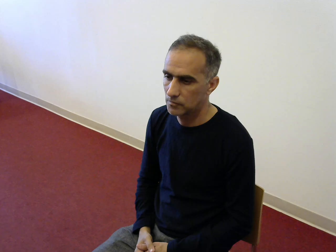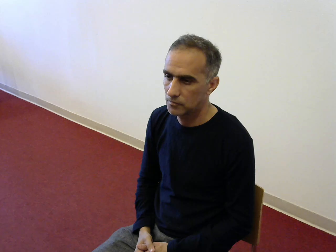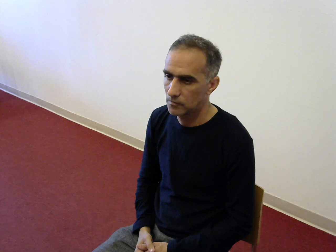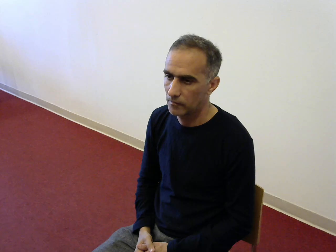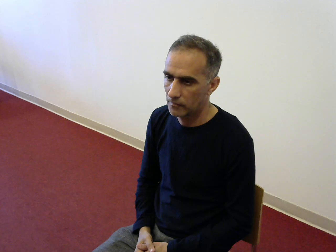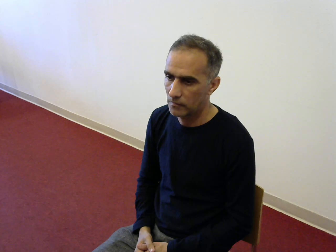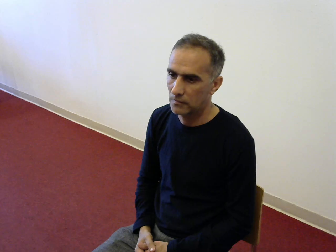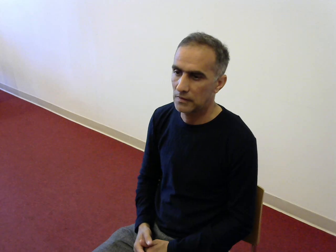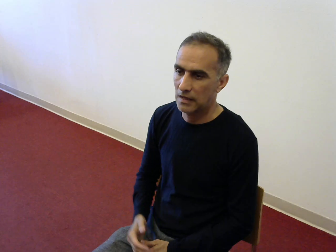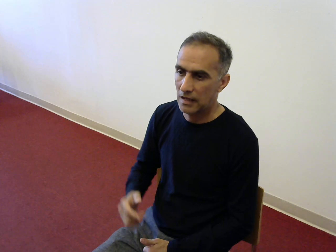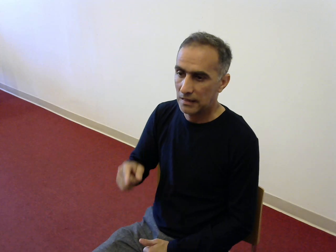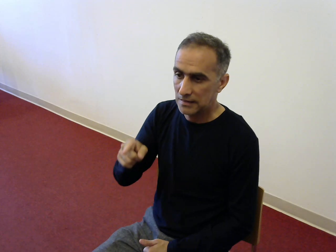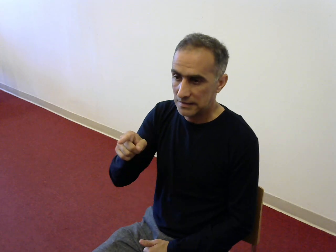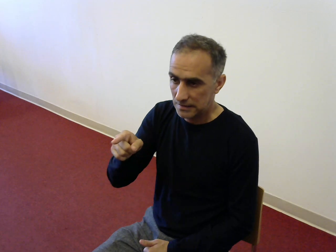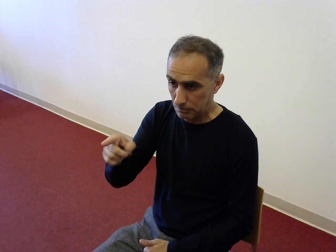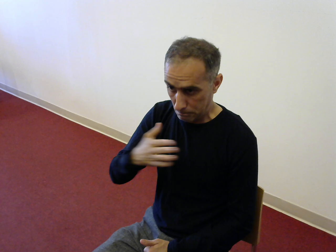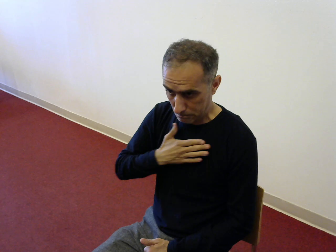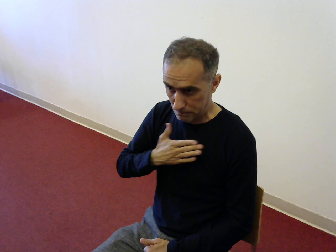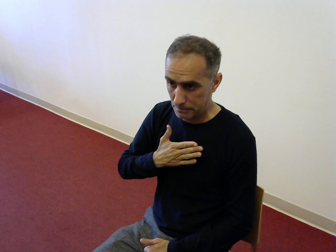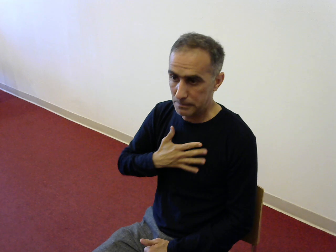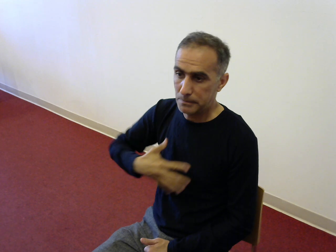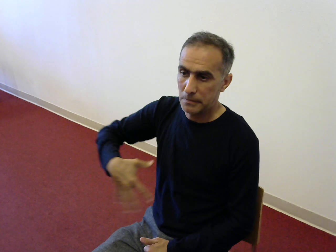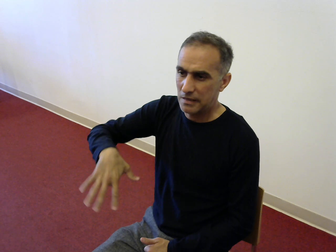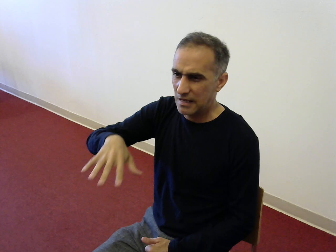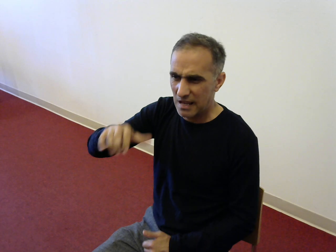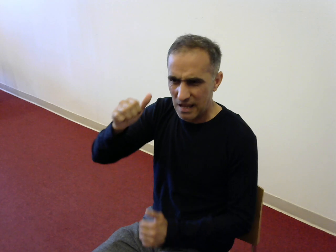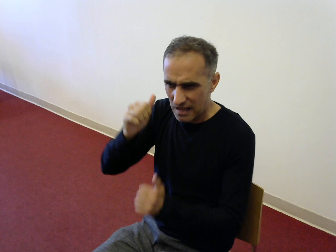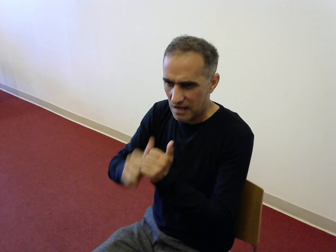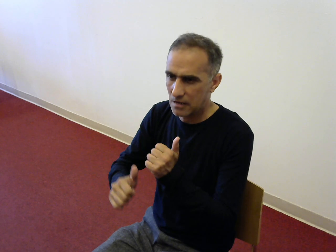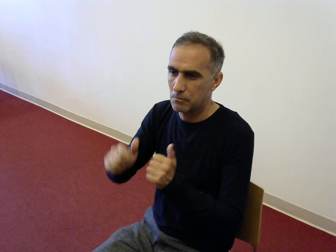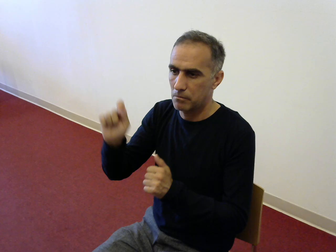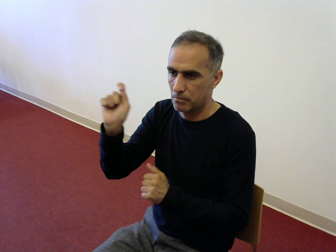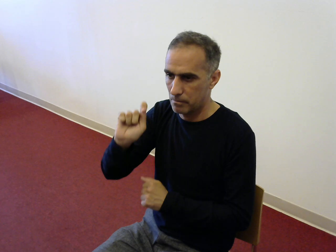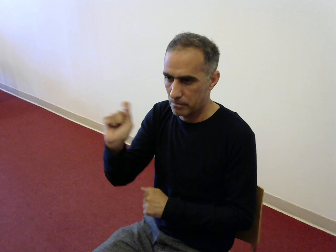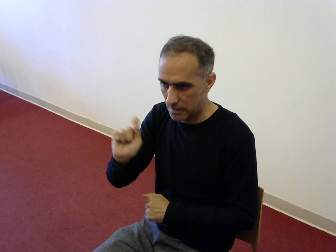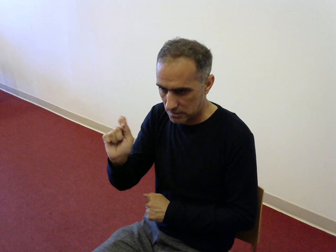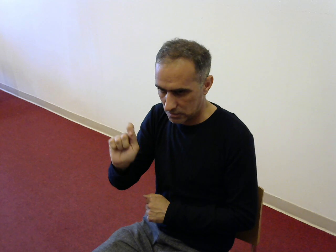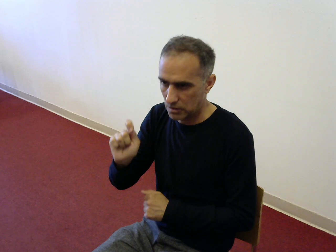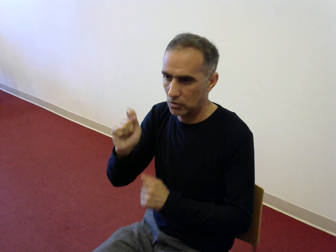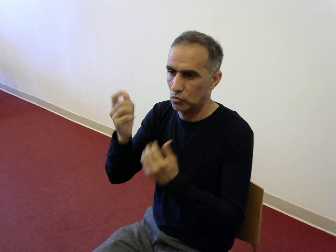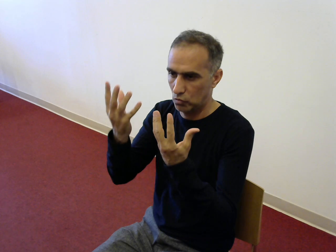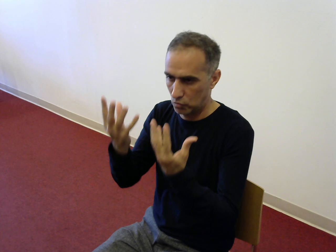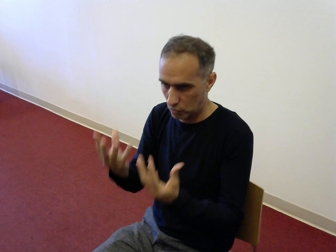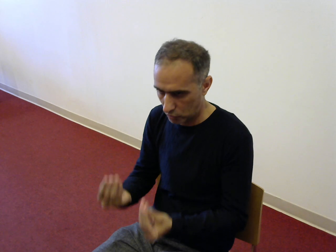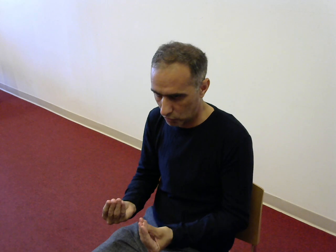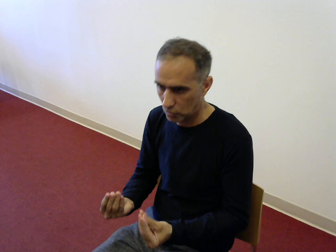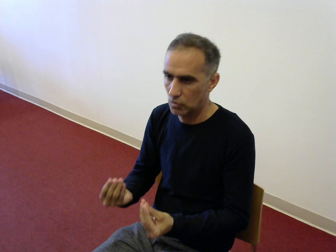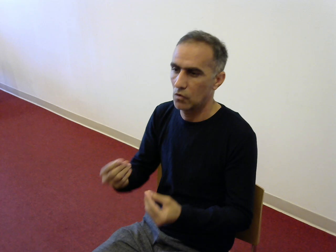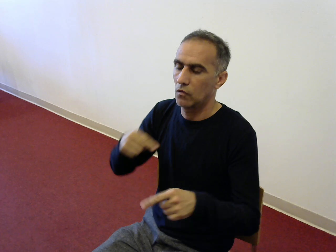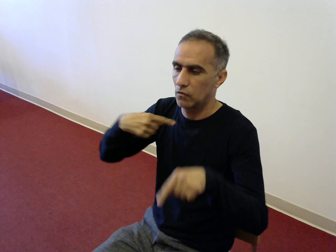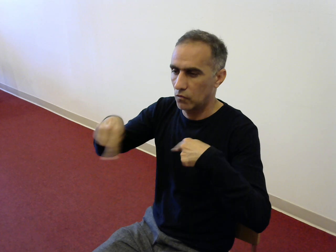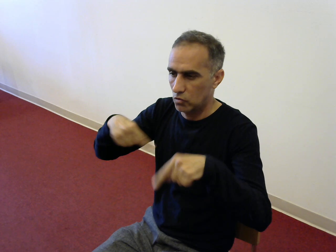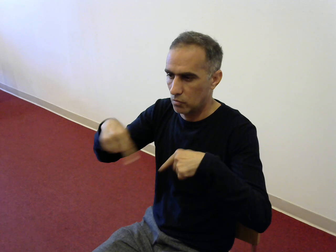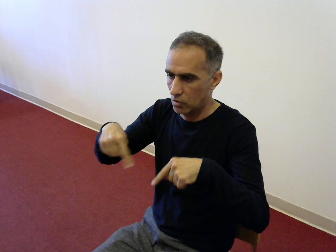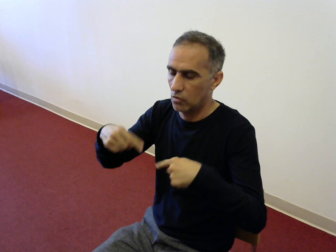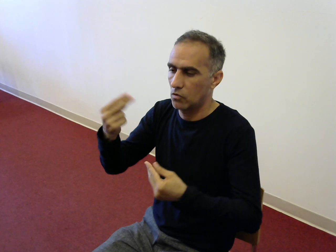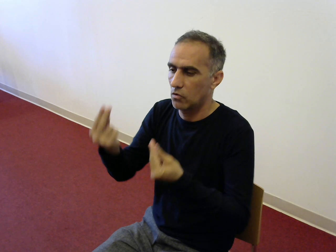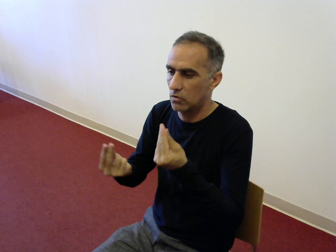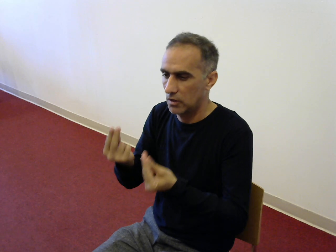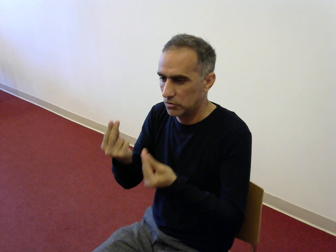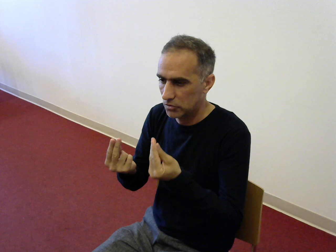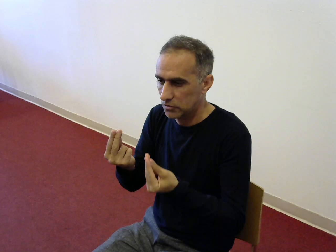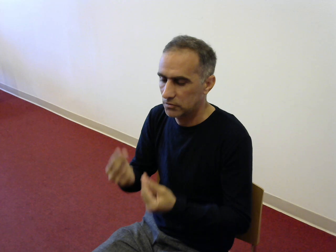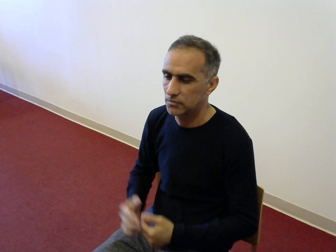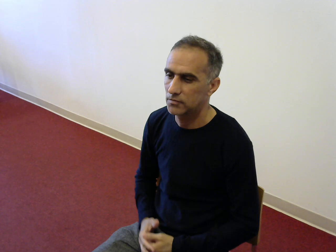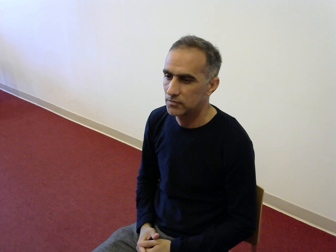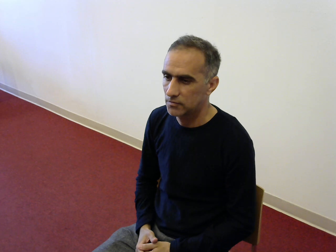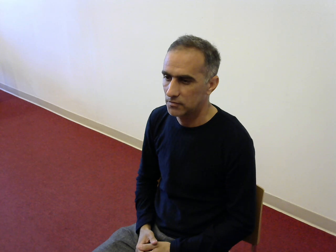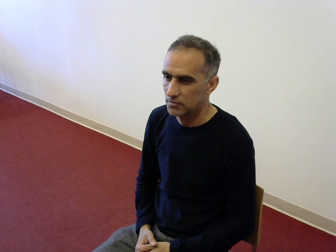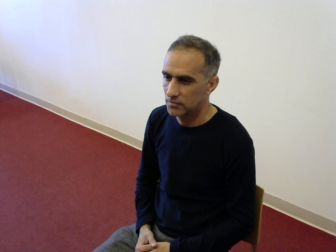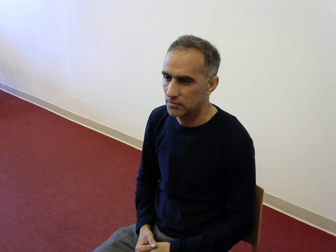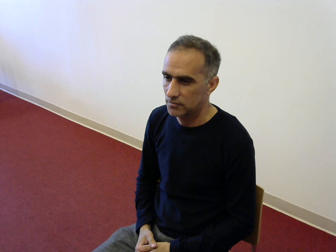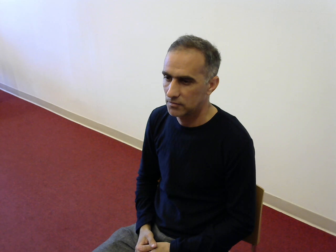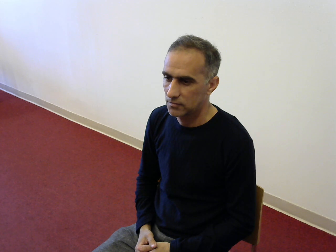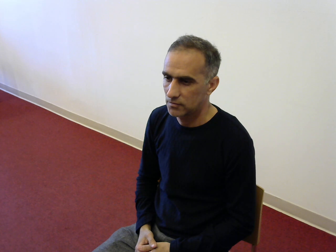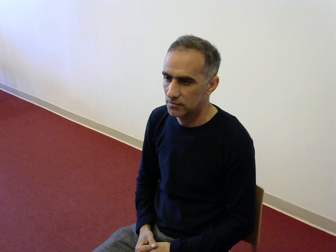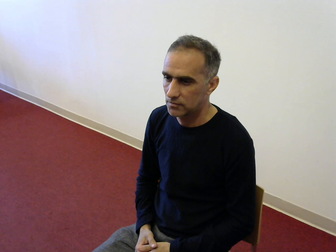Biz hər bazar günü futbol oynayırıq